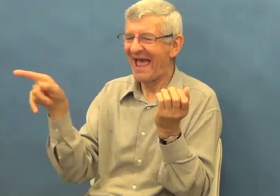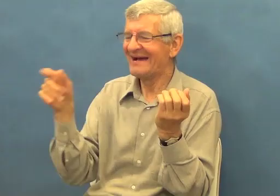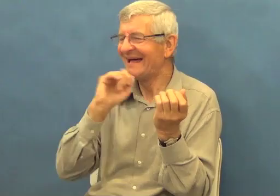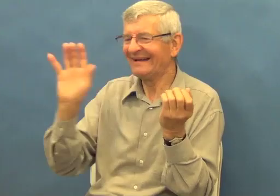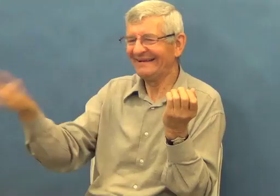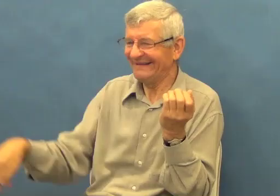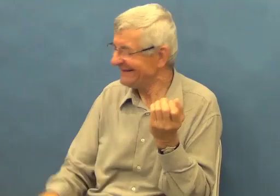A tam stara, to tamtej nie chciał.